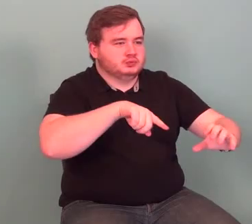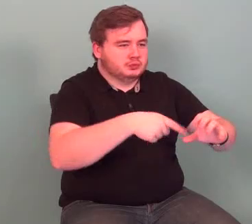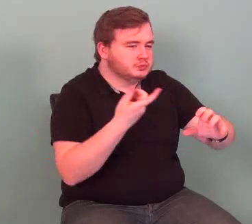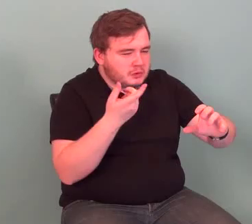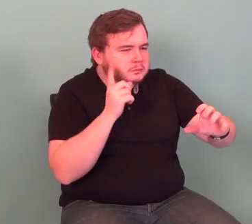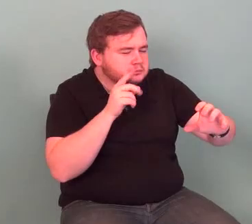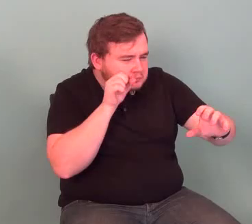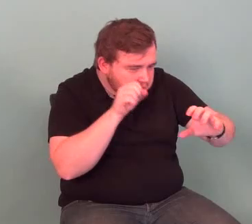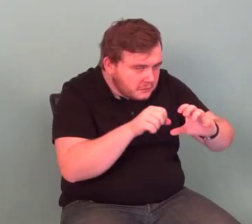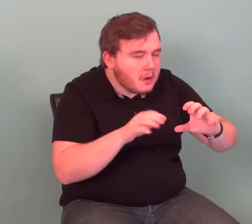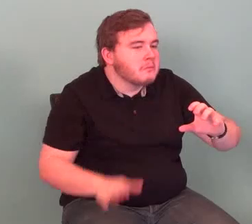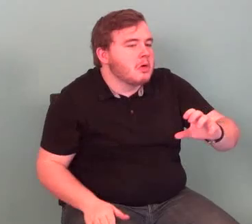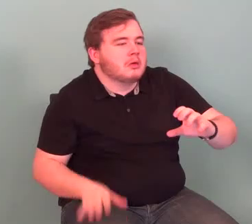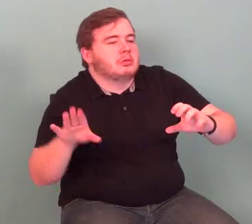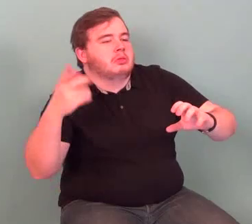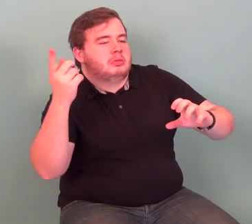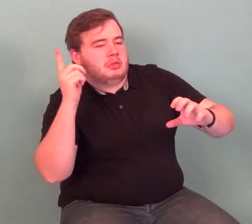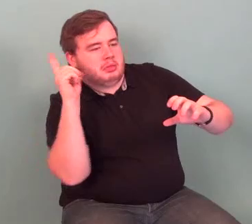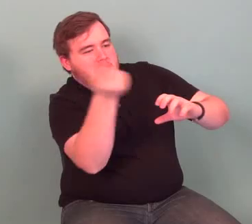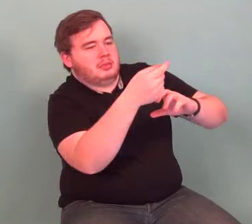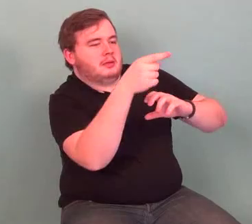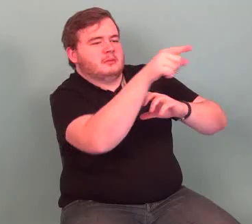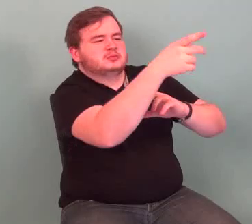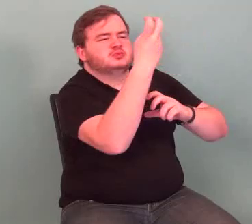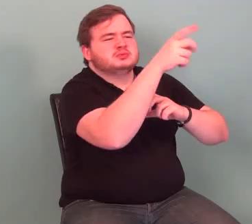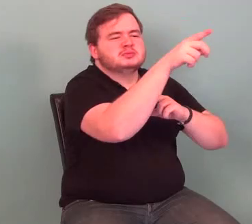Chłopak zbliża się do tej dziury, a pies gdzieś się oddala, czegoś tam szuka.